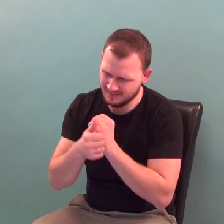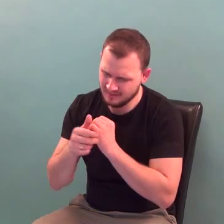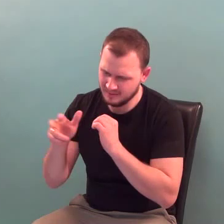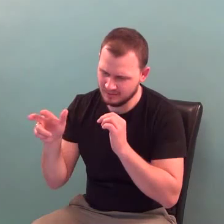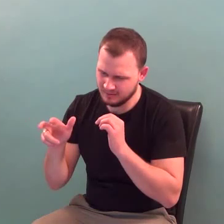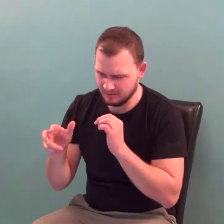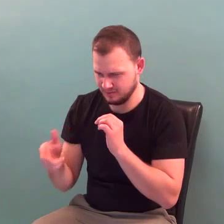Szesnasta, ósma...?